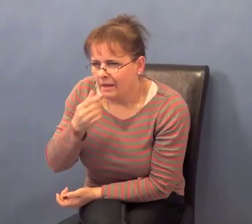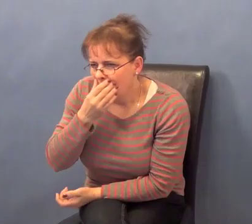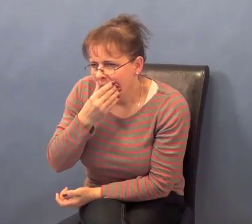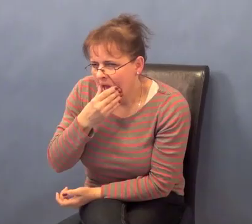Ty.